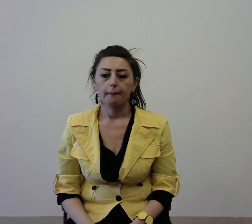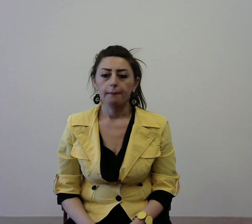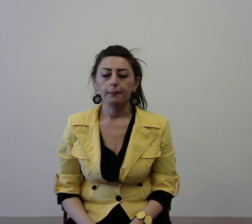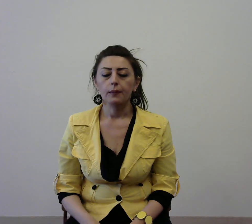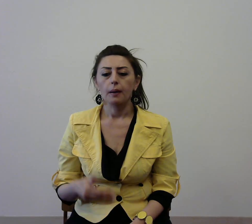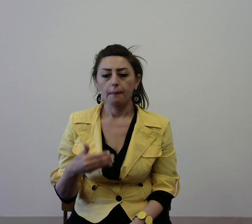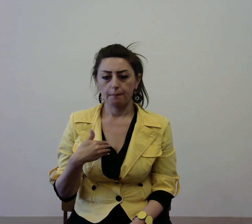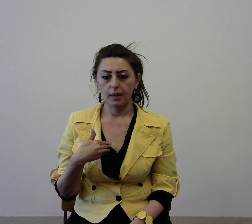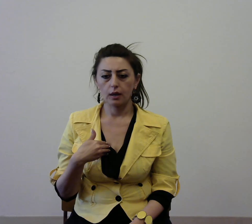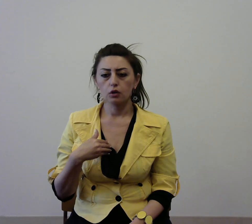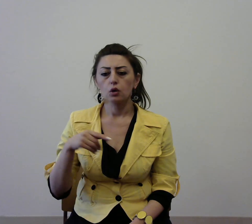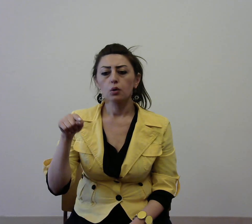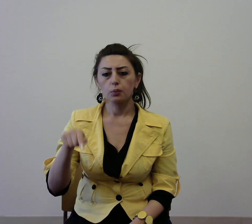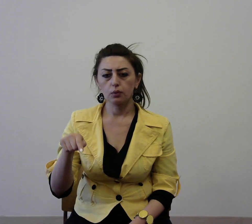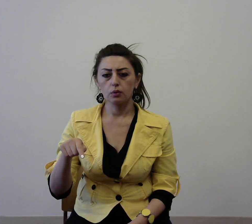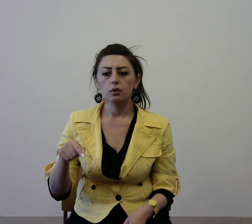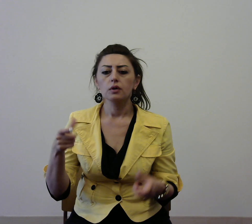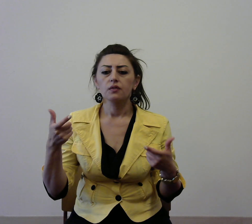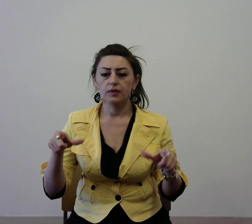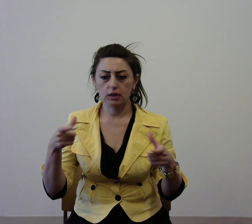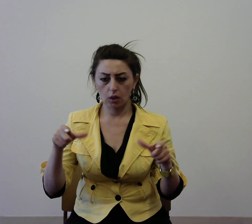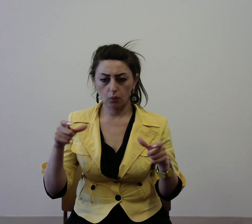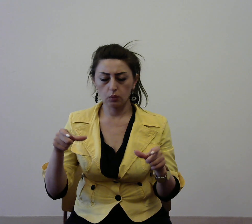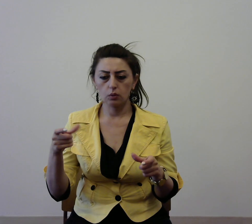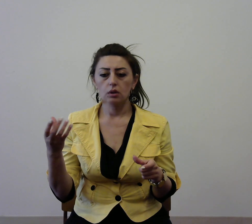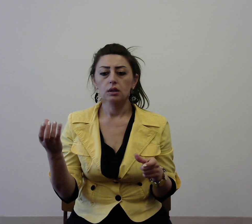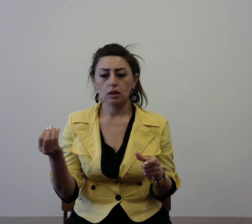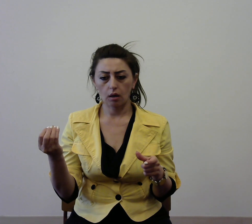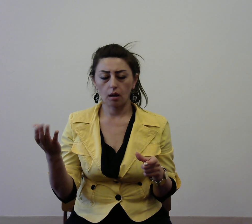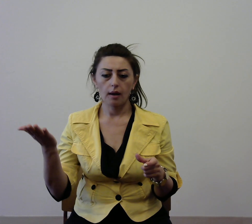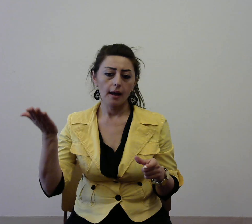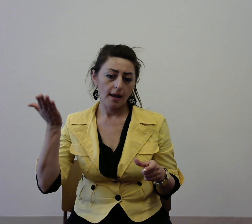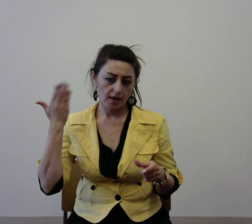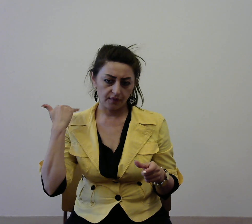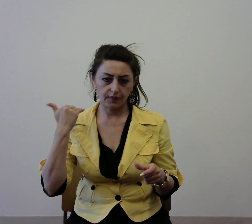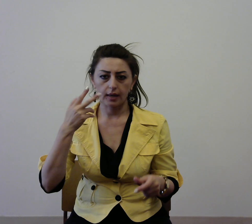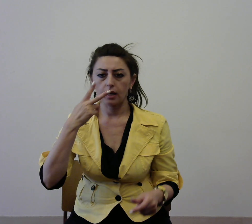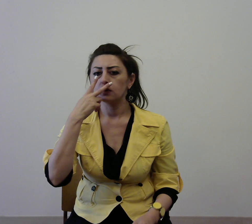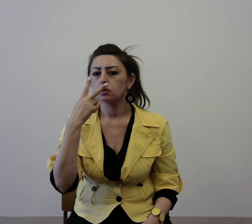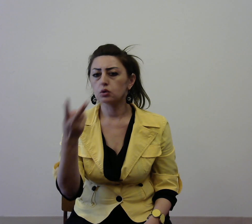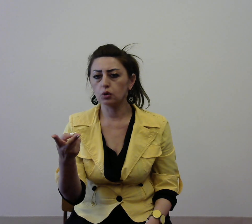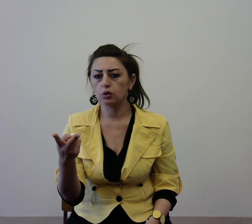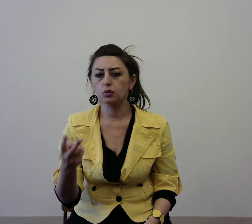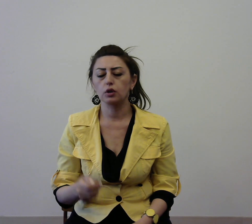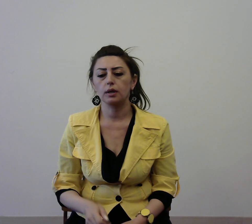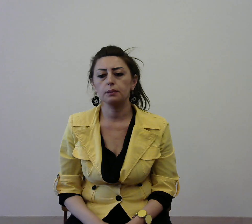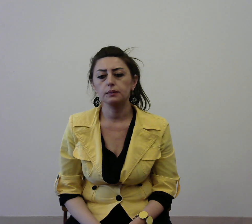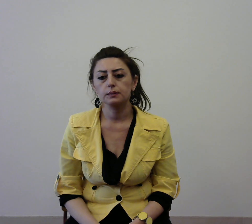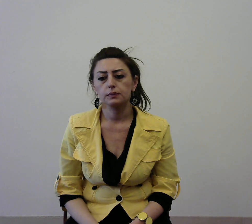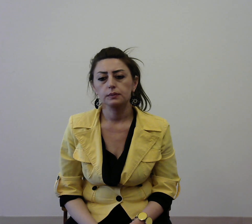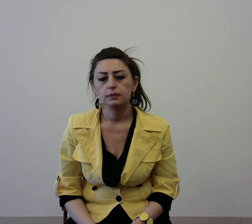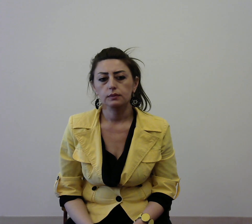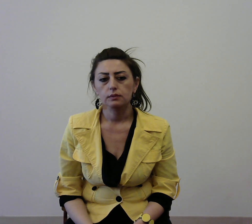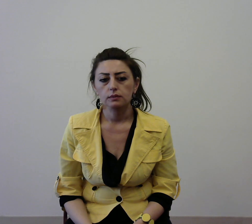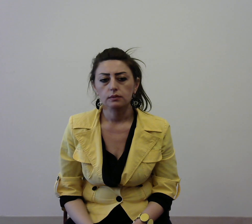Mən bu videonu daha əvvəl görmüşəm